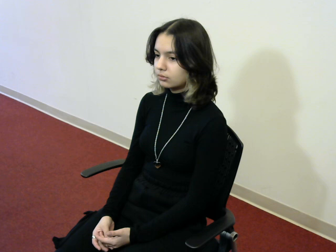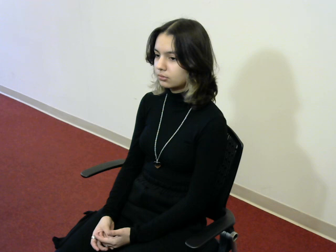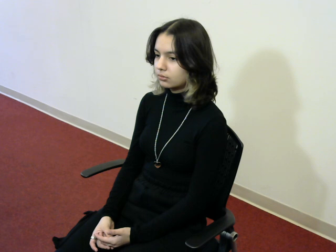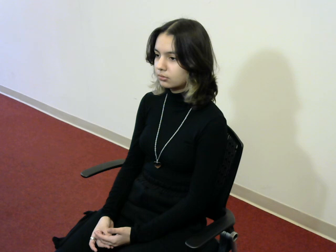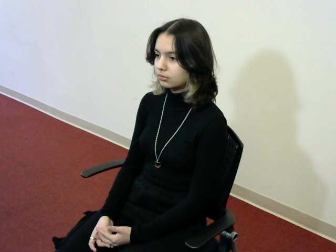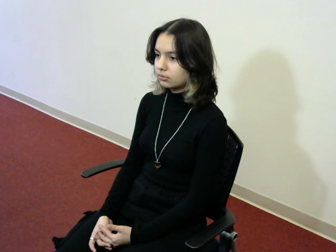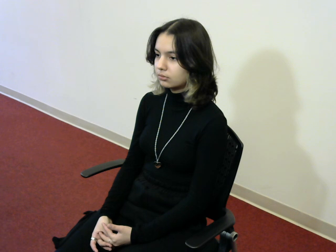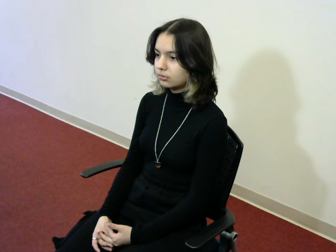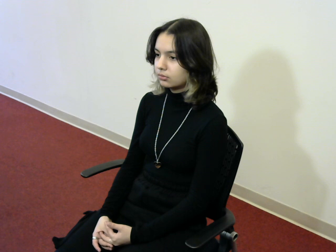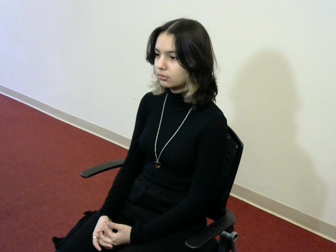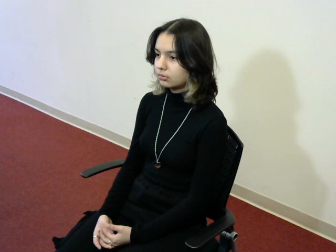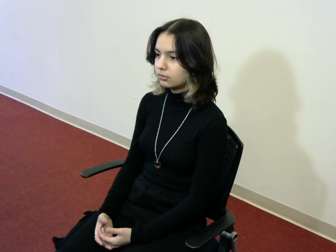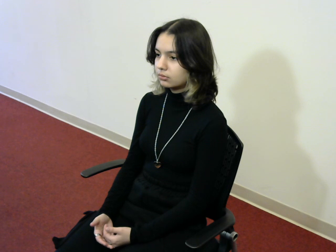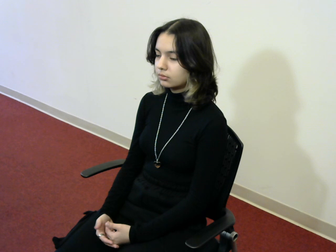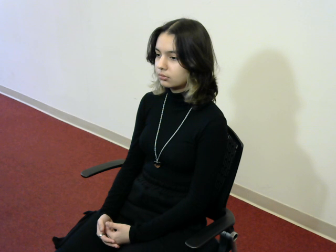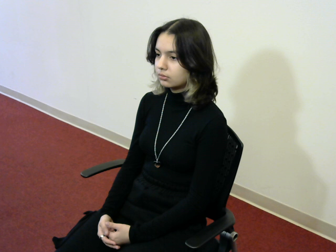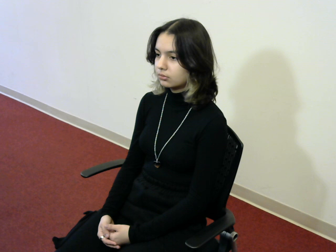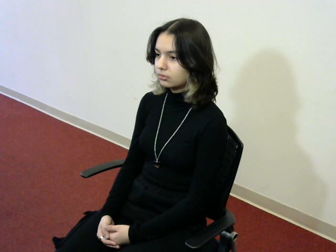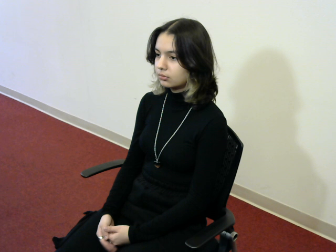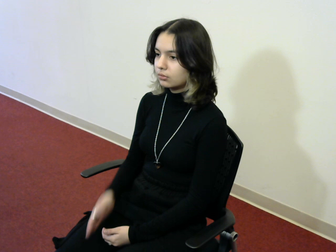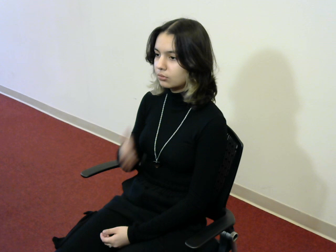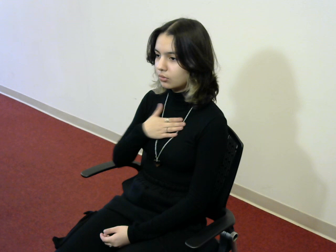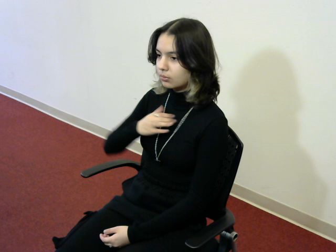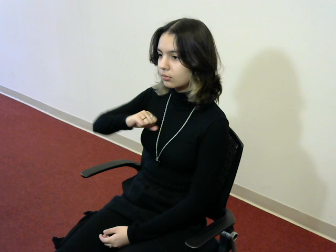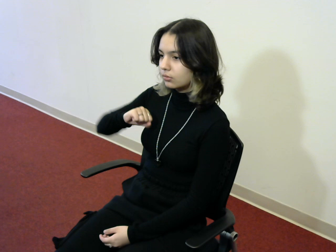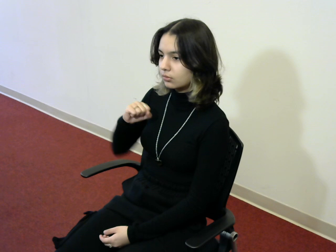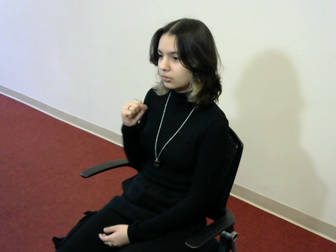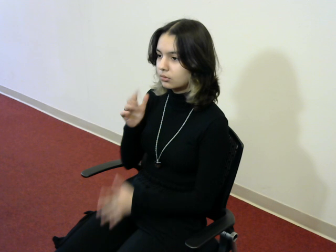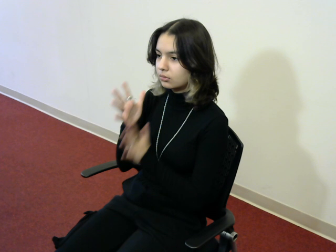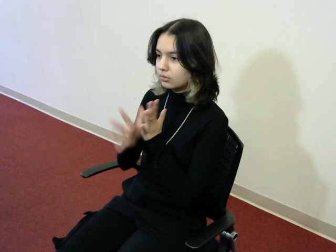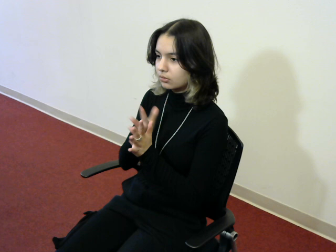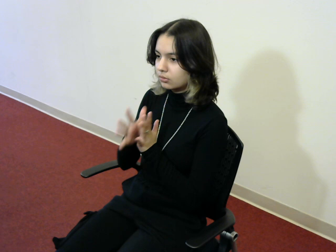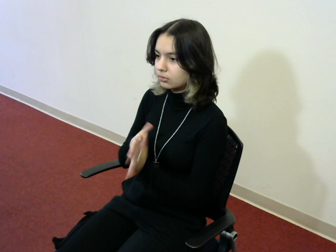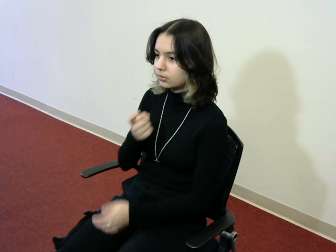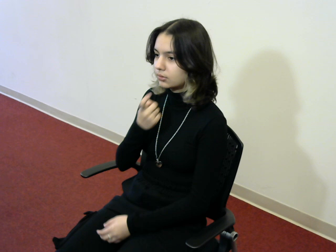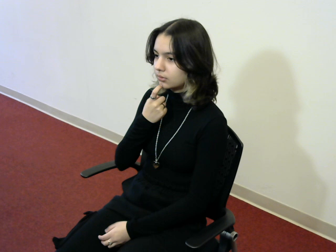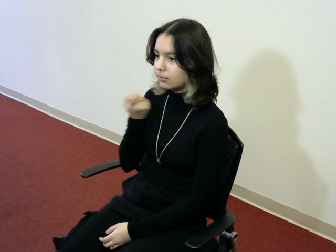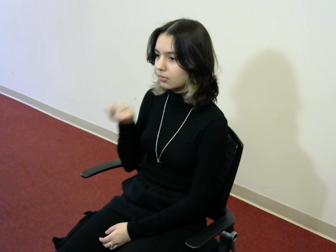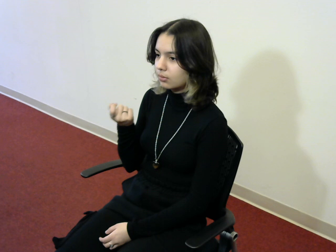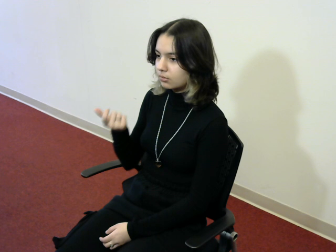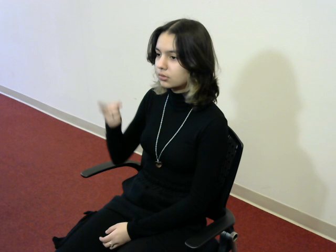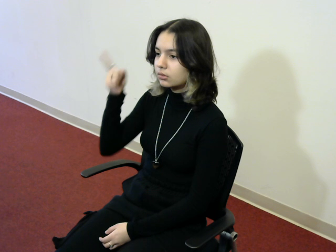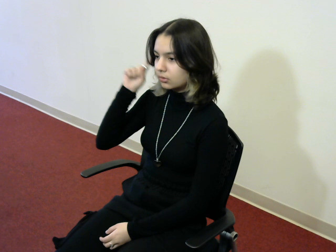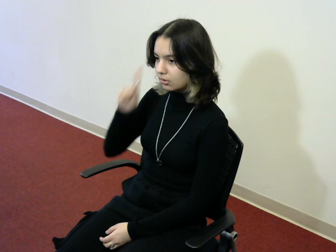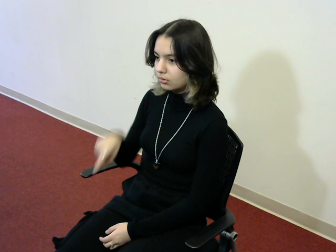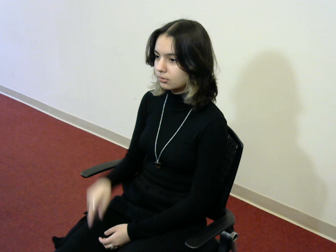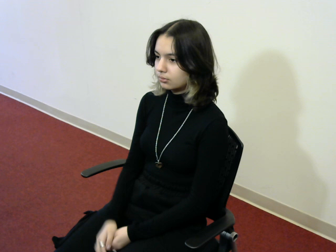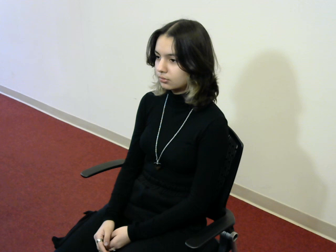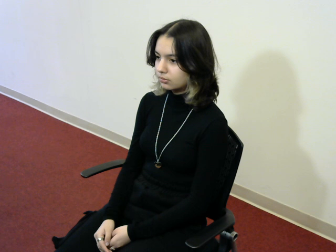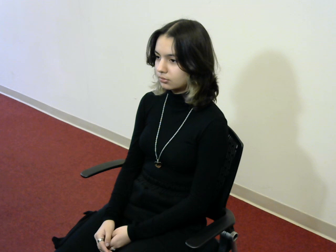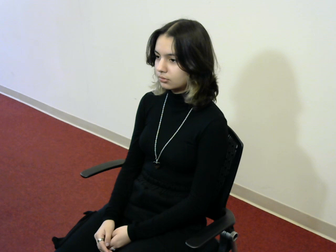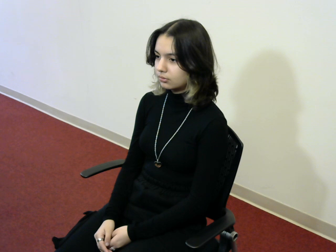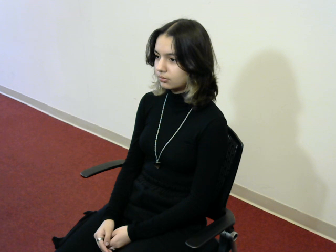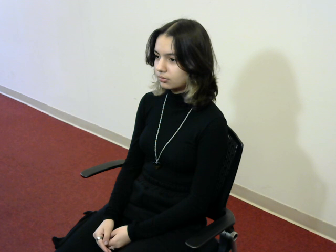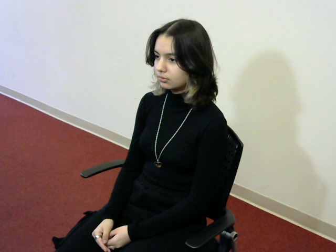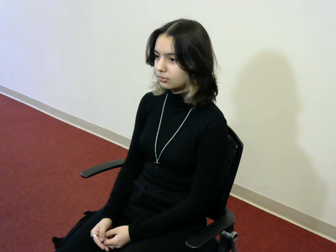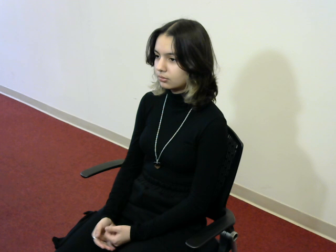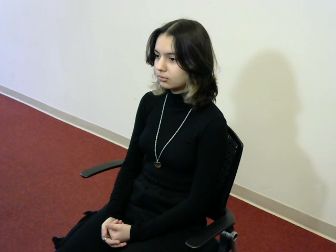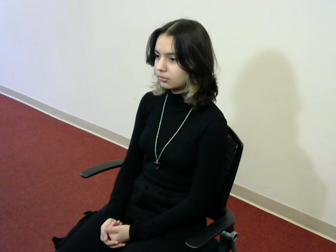Mənim dostum jest dilini azca bilir